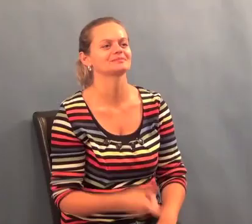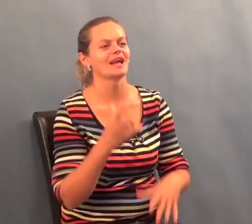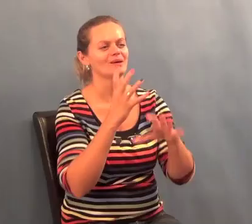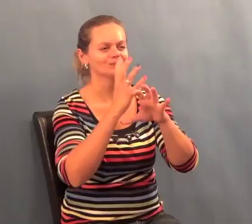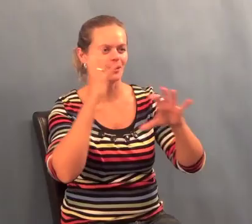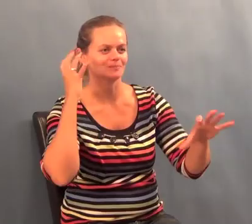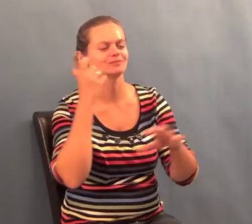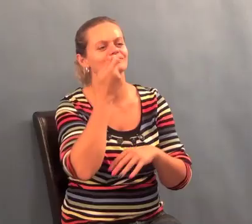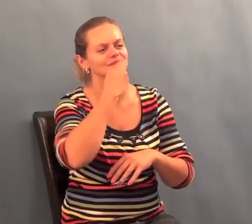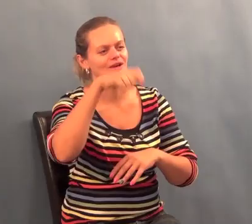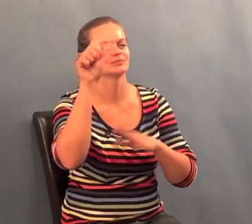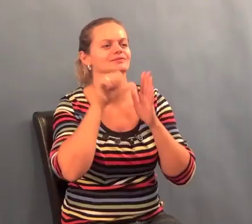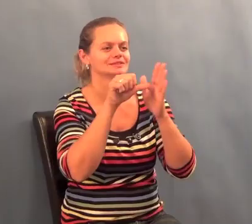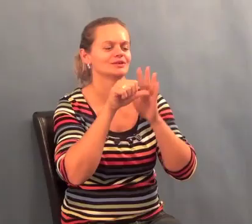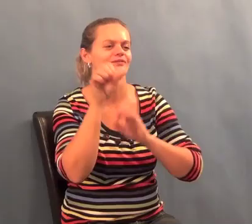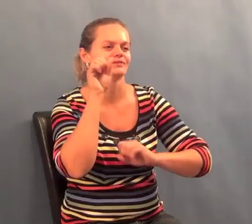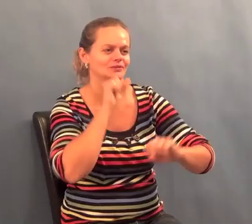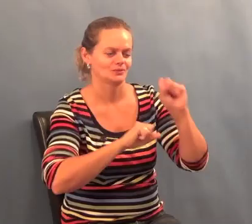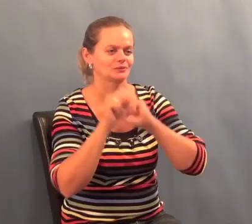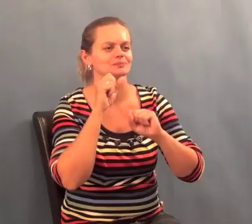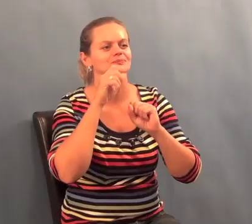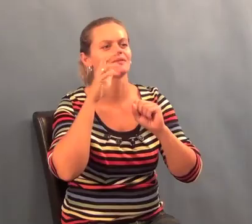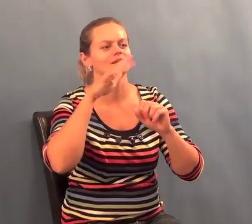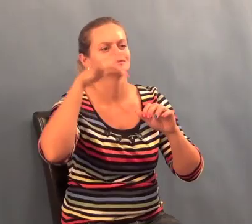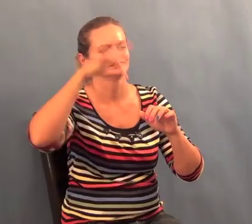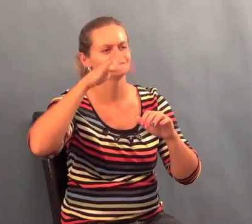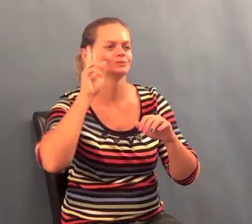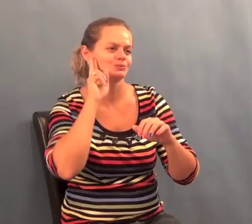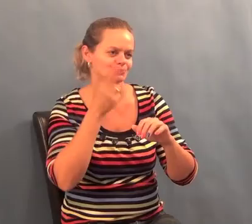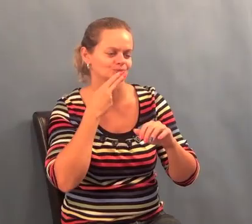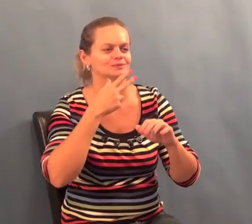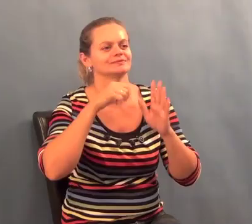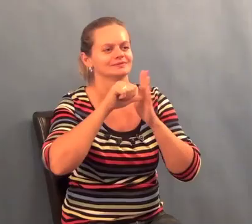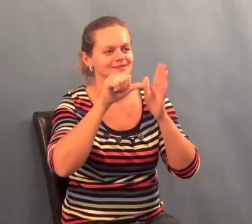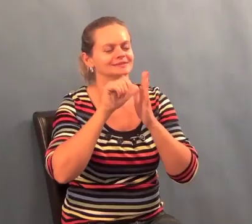Głusi pojechali autobusem na wycieczkę do Włoch.